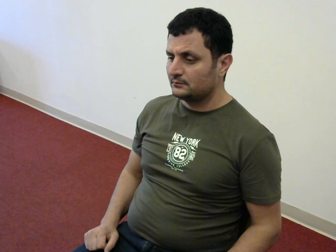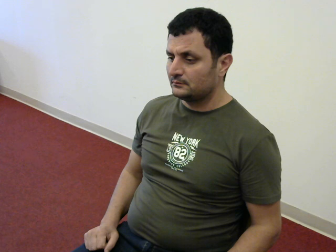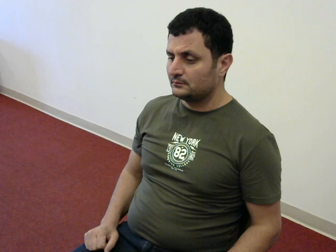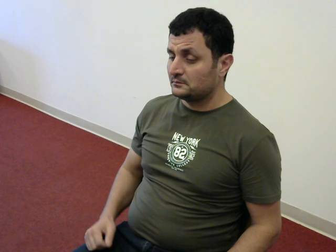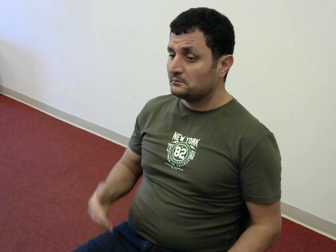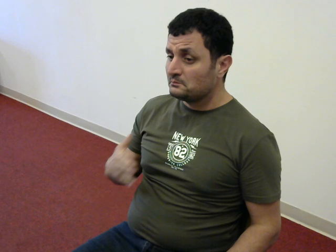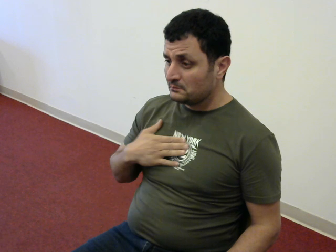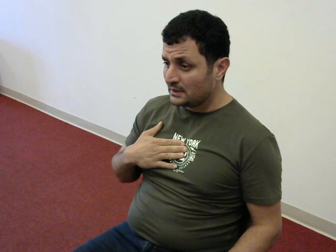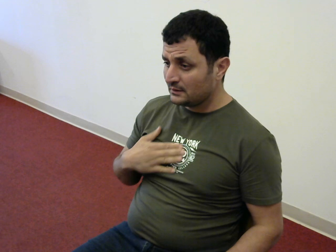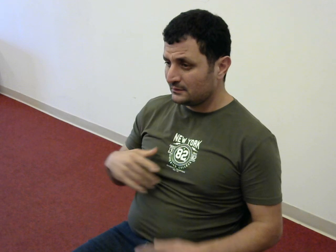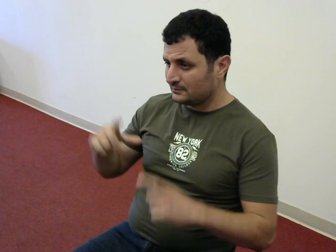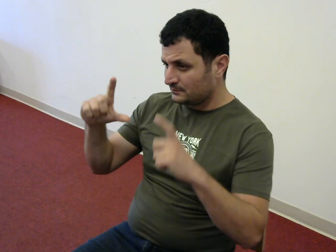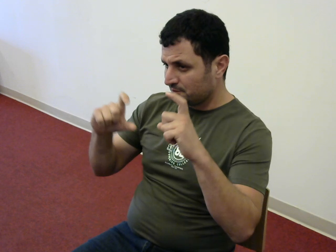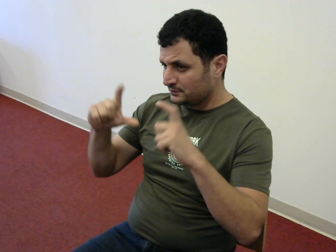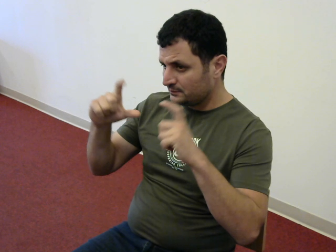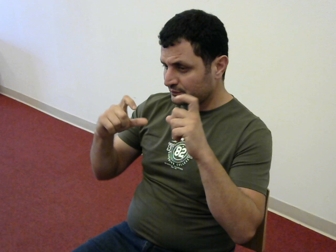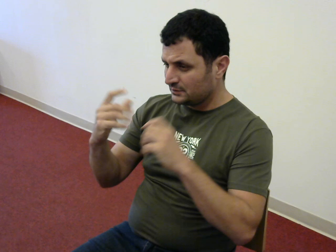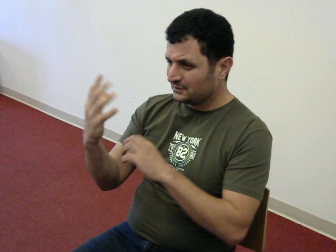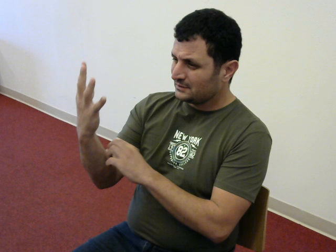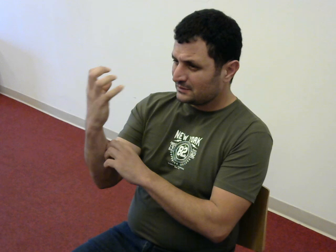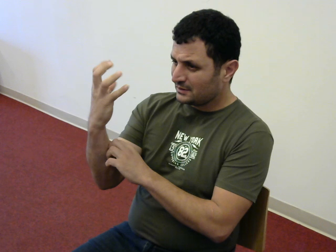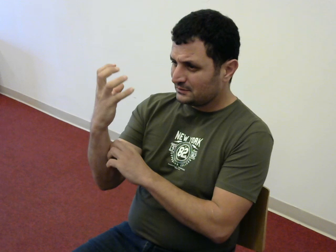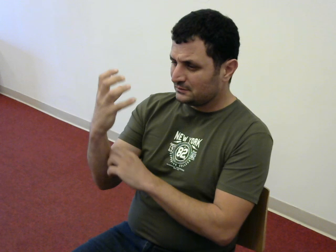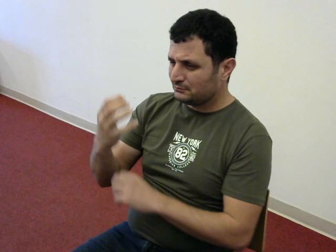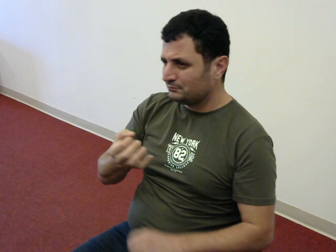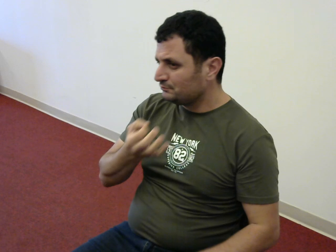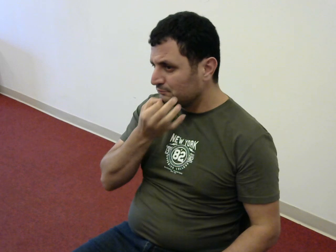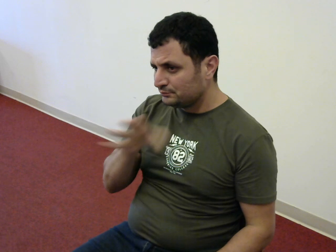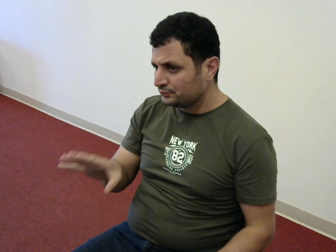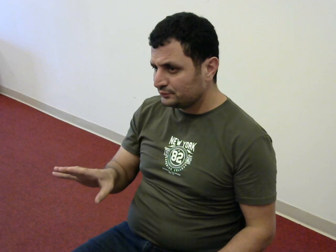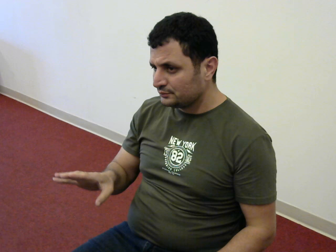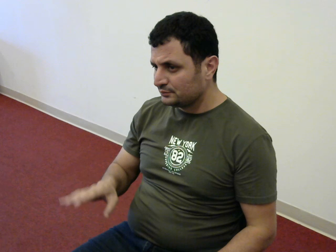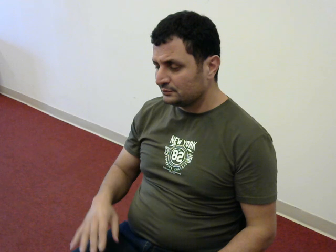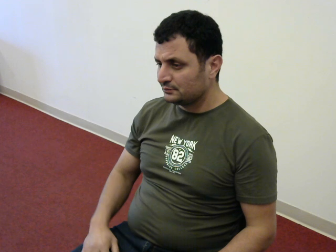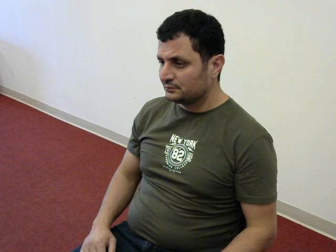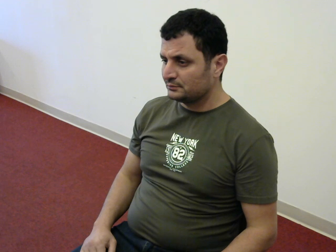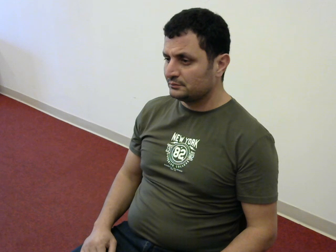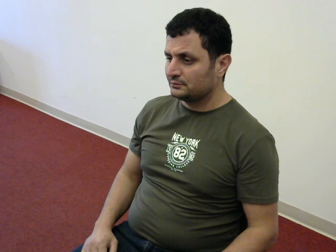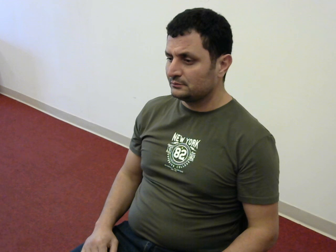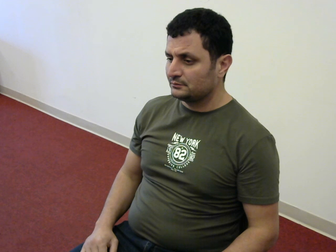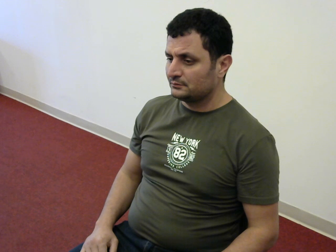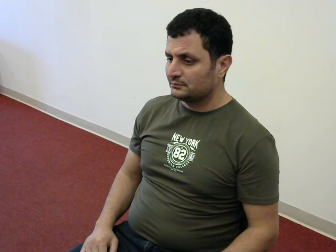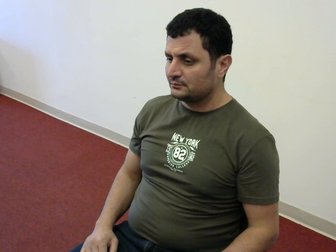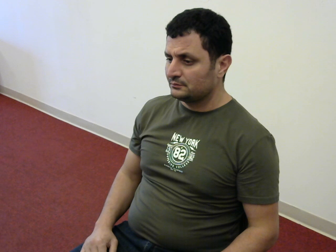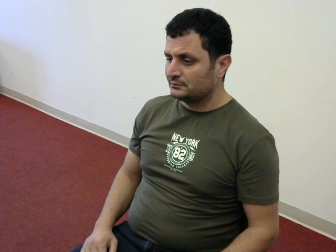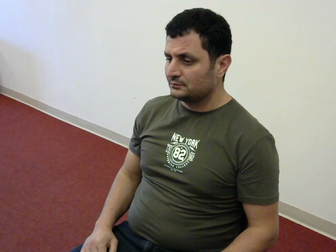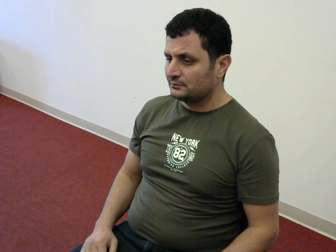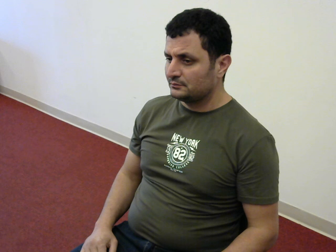Mənim şəkil çəkdirməkdən xoşum gəlir